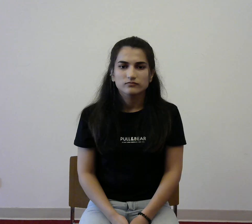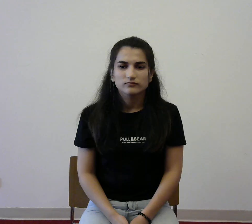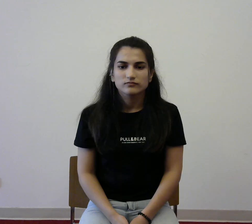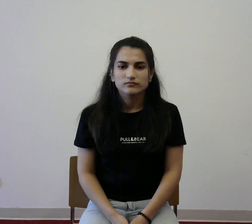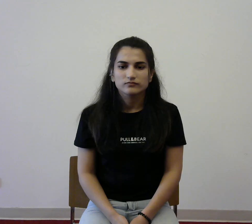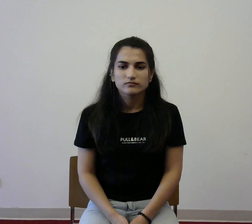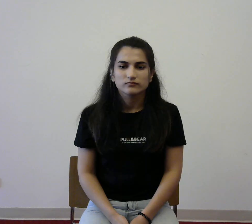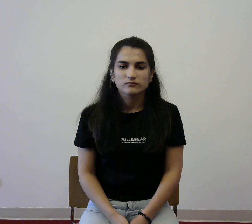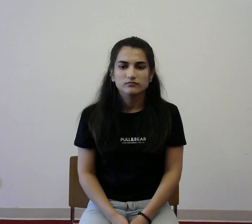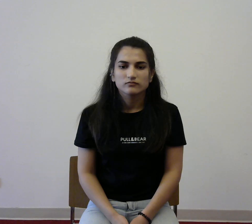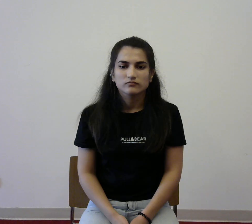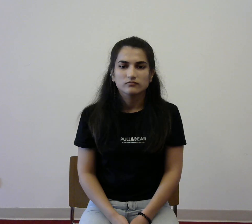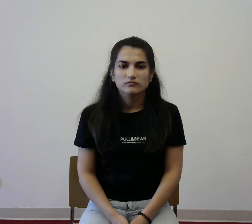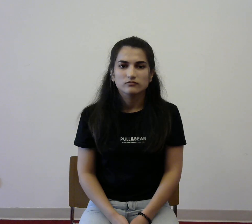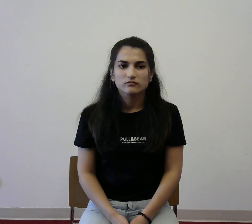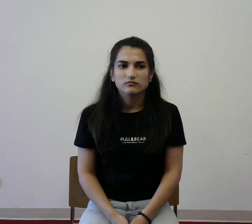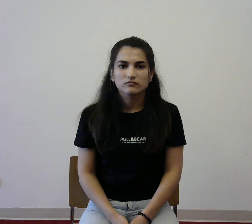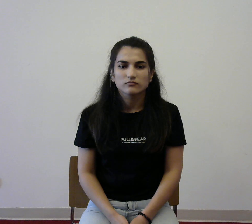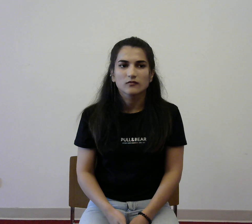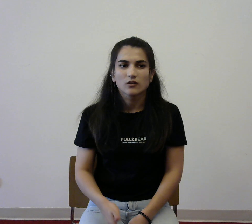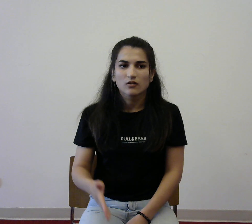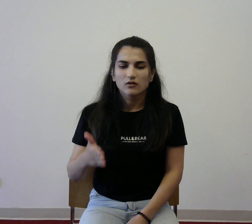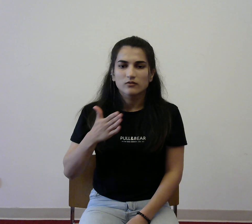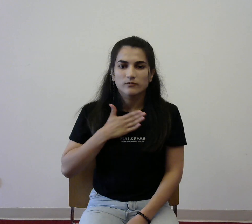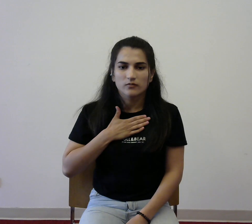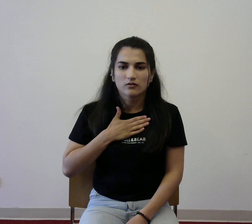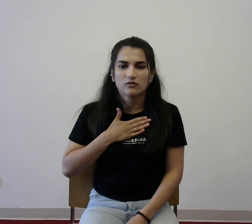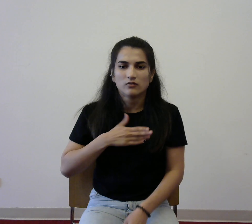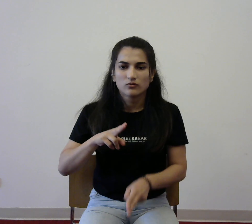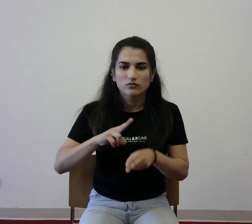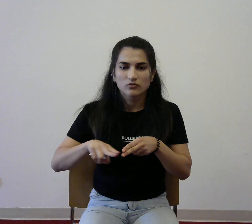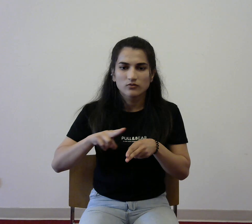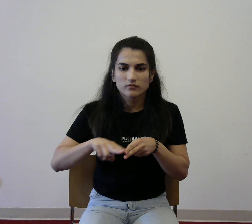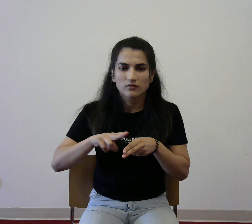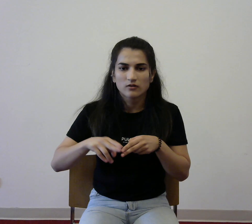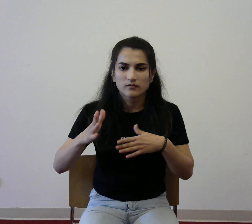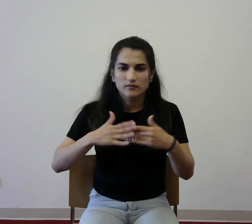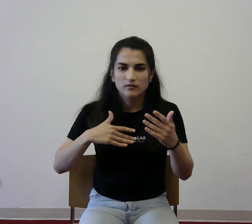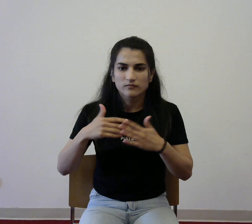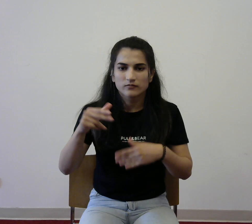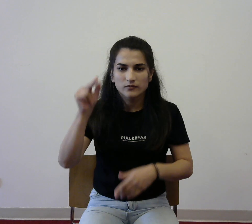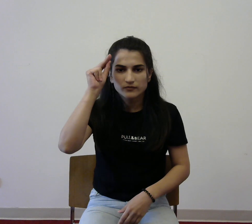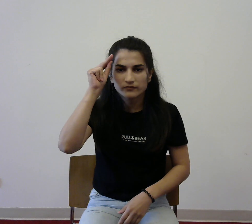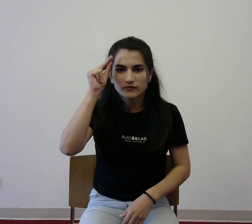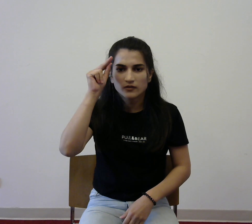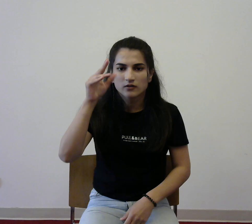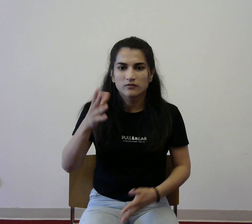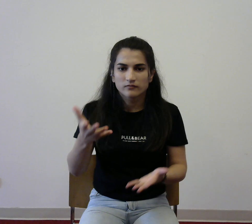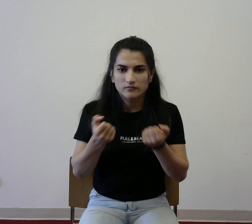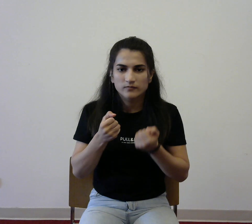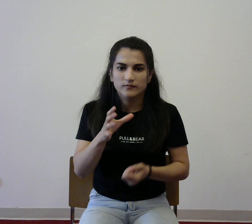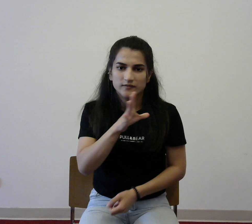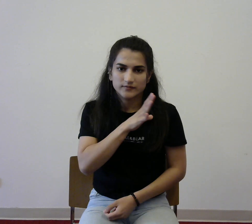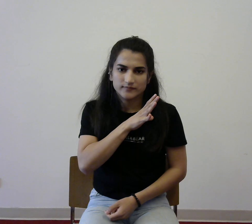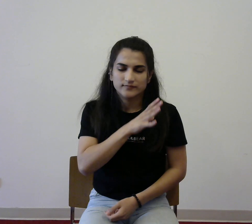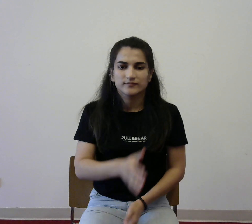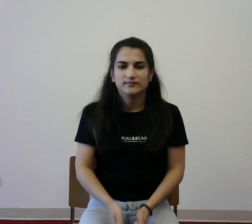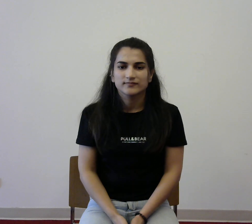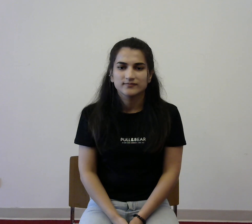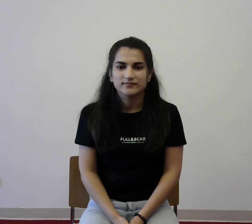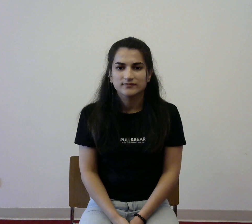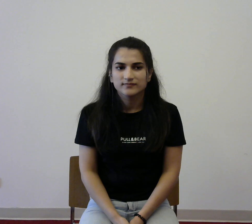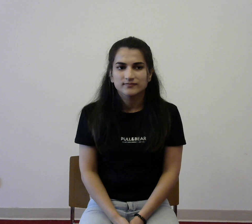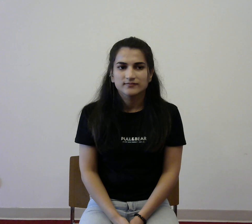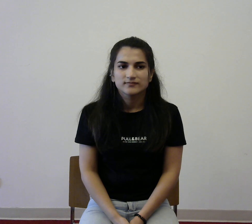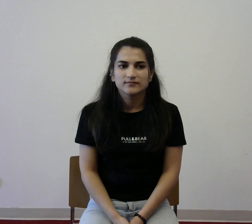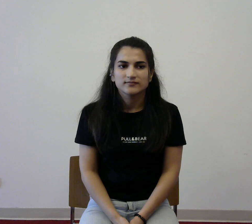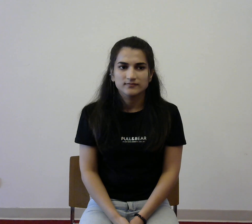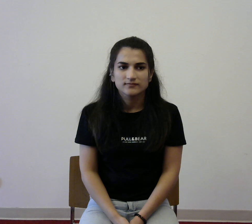Mən dülgər peşəsinin təhsilini almışam